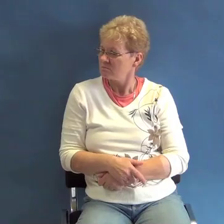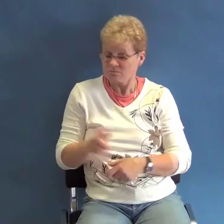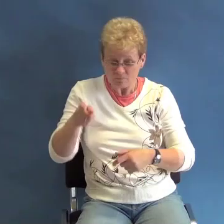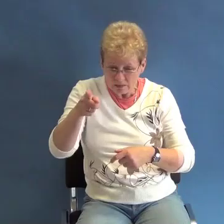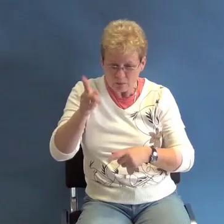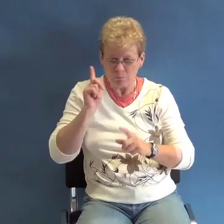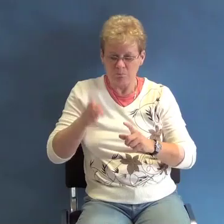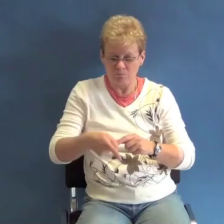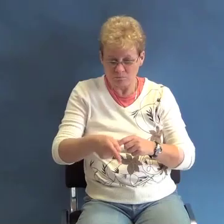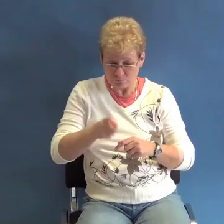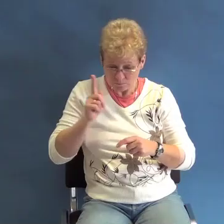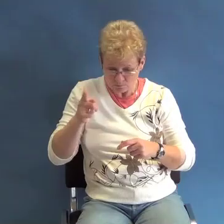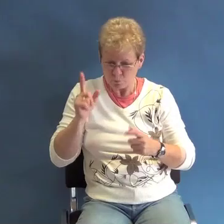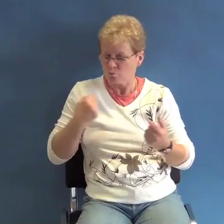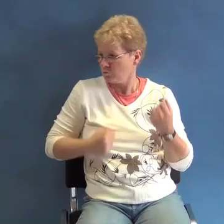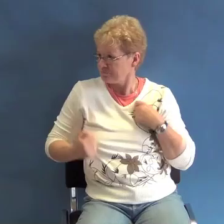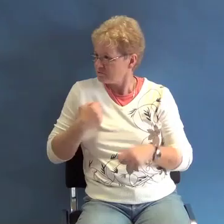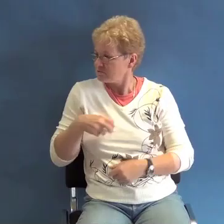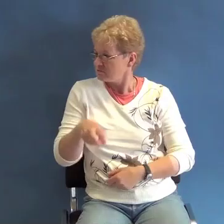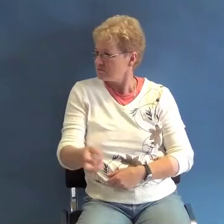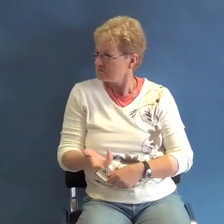Musisz iść się ubrać